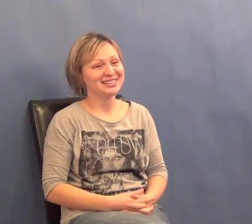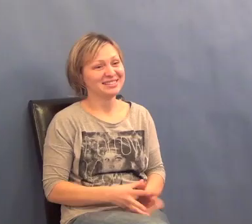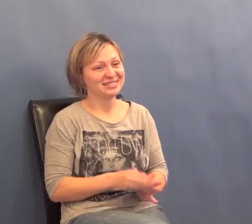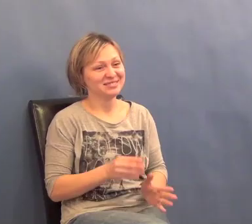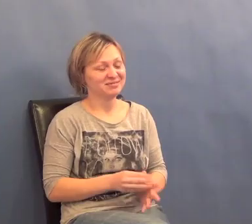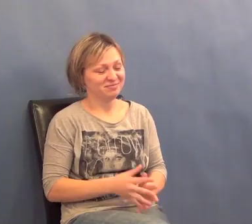Kradną.